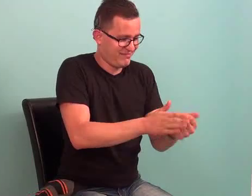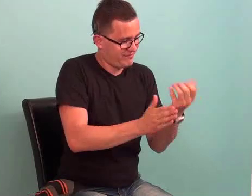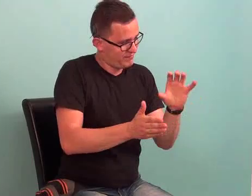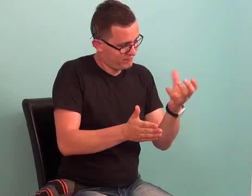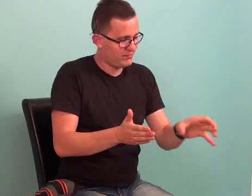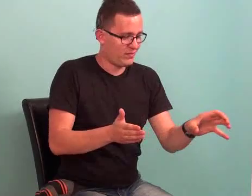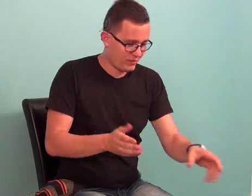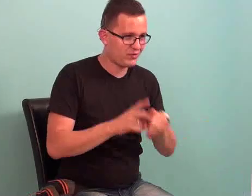Przygląda się gruszce i odstawia je do kosza.